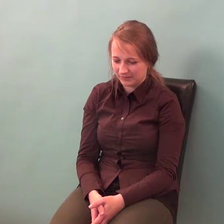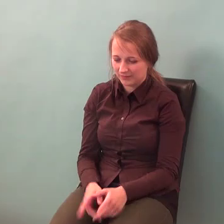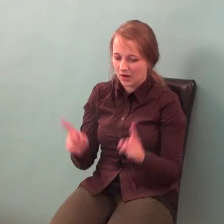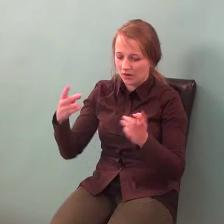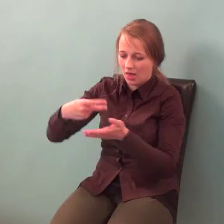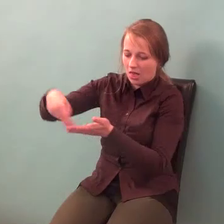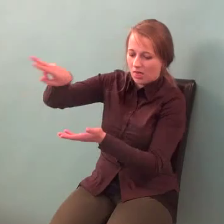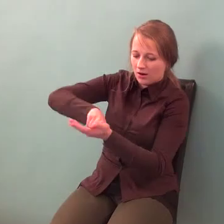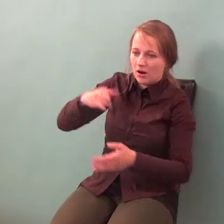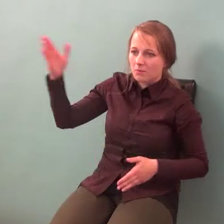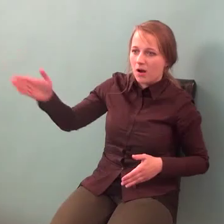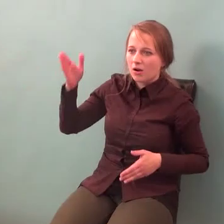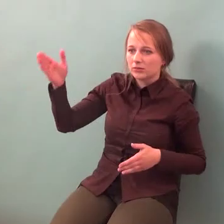Uwaga, można wpaść pod pociąg.